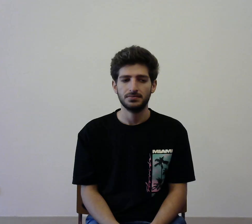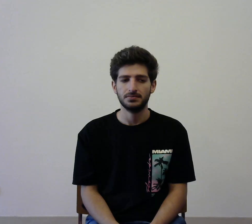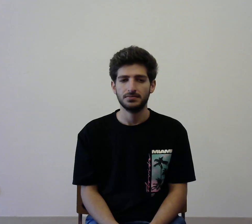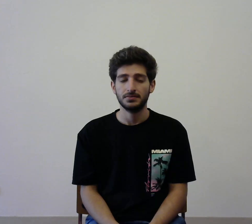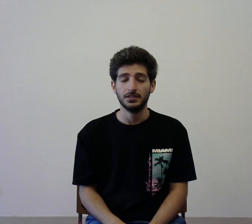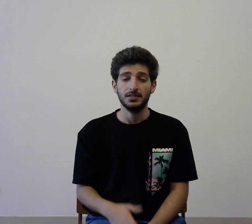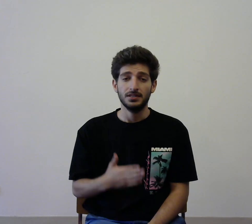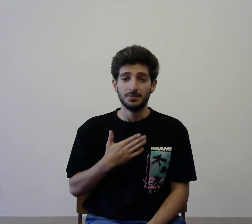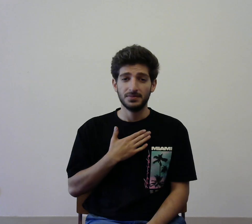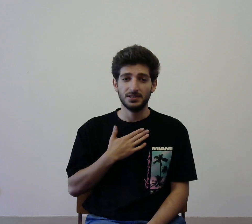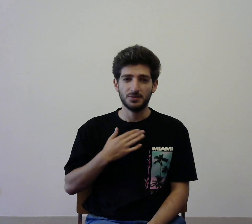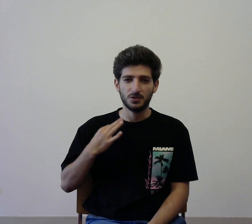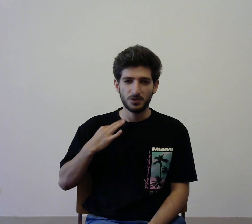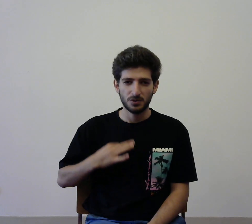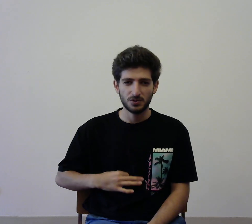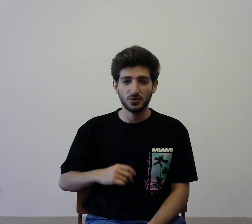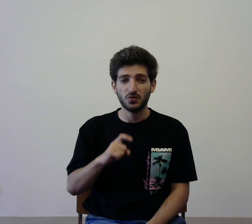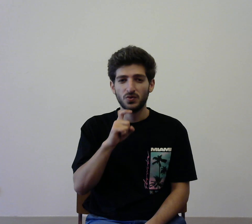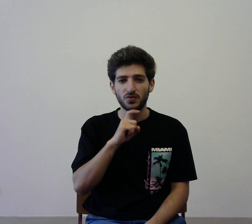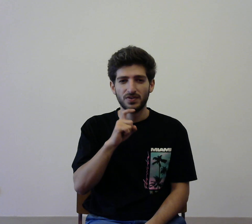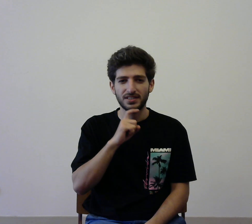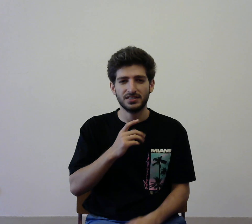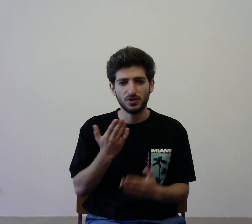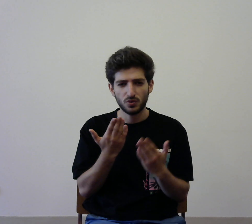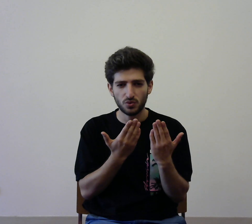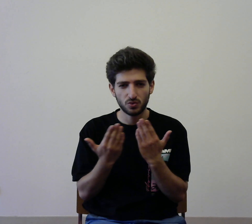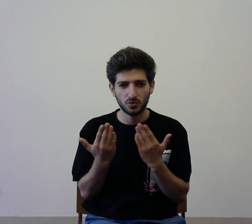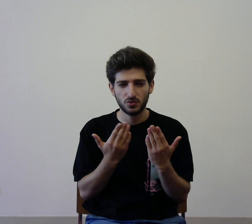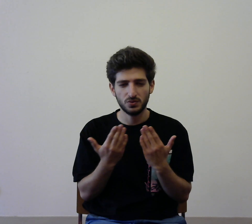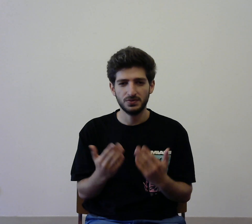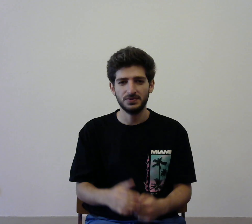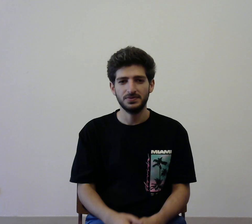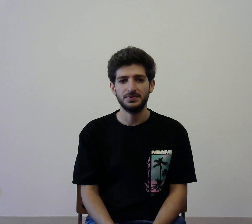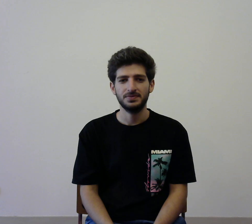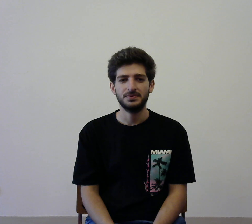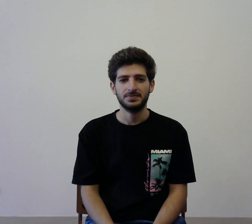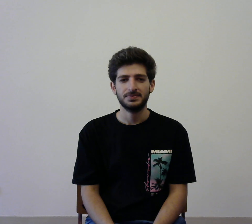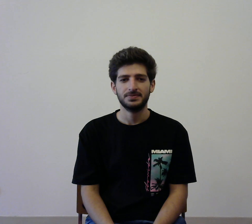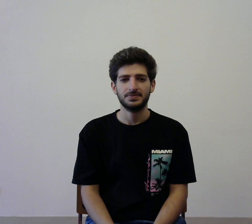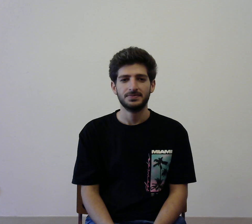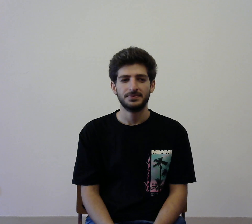Mənim oğlum universitetdə oxuyur